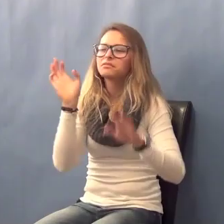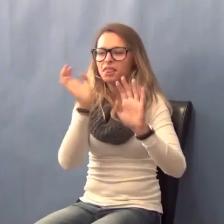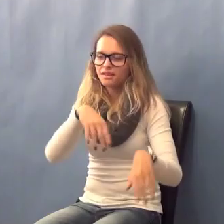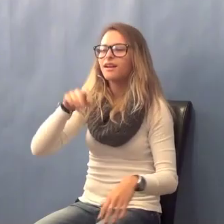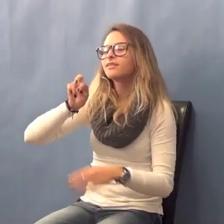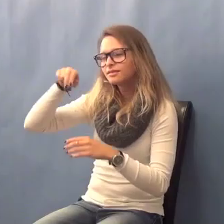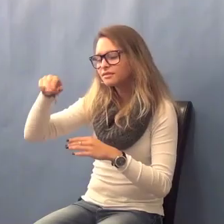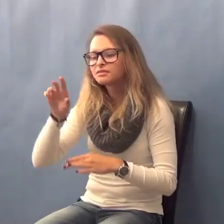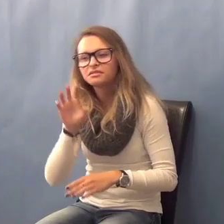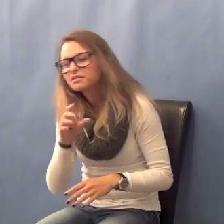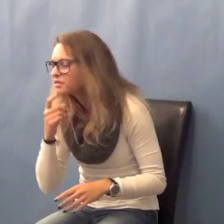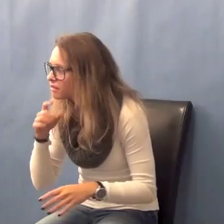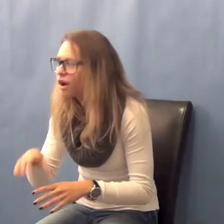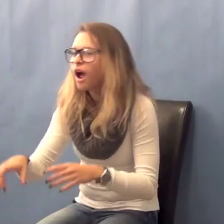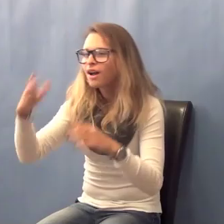Wspinał się, i nie do końca wiedział gdzie jest.